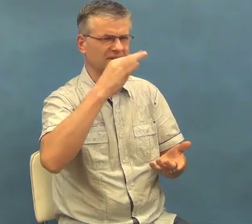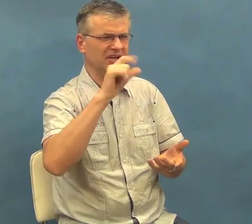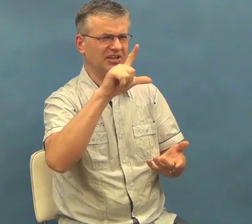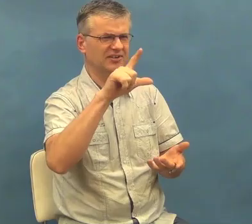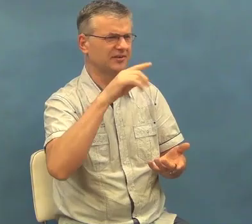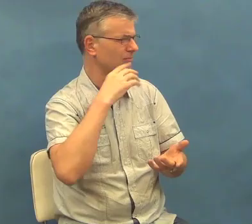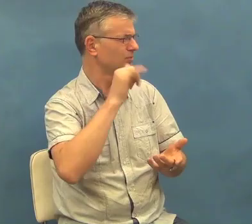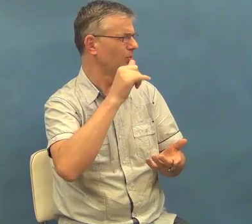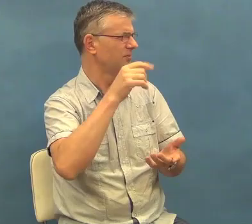Żółty ptak.